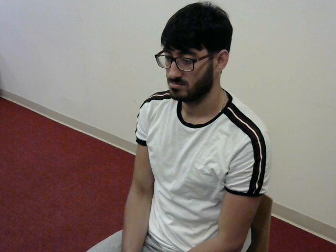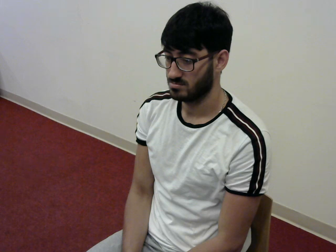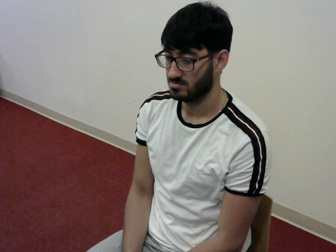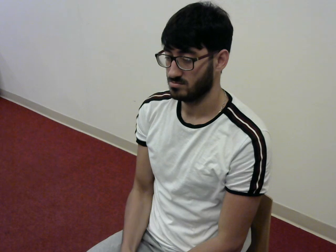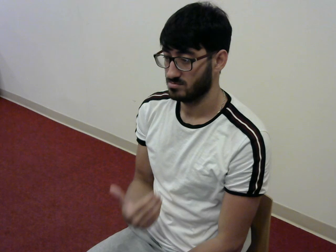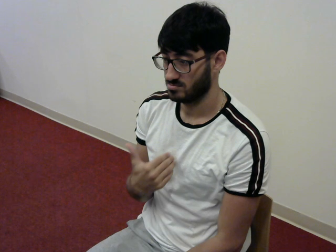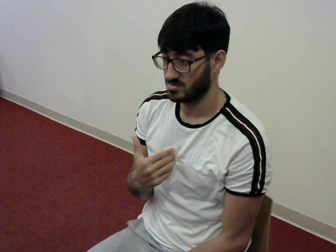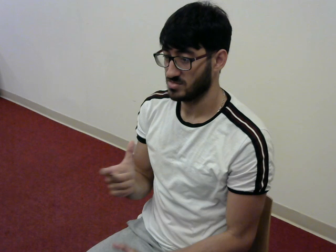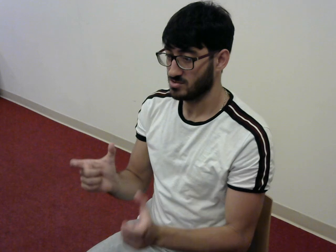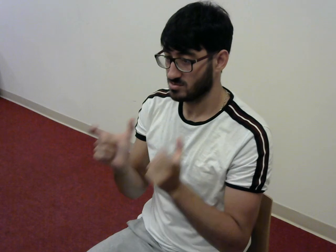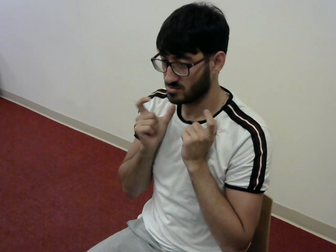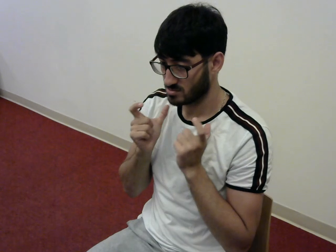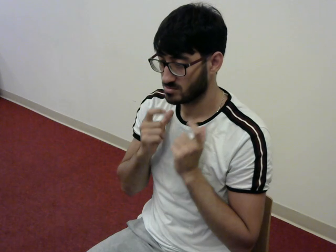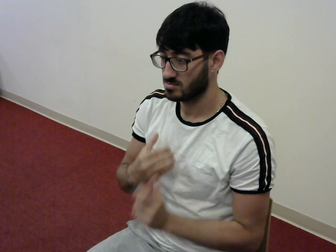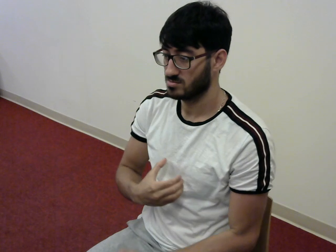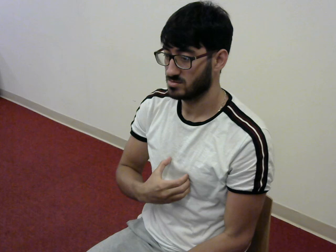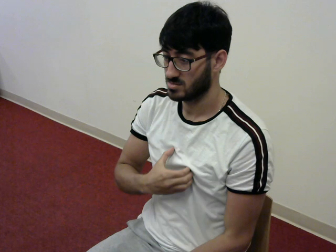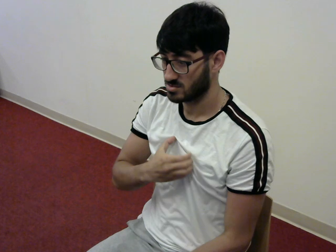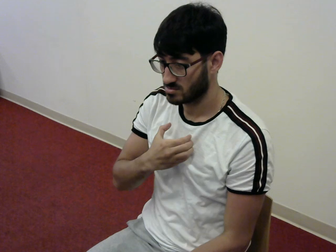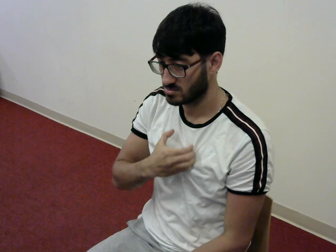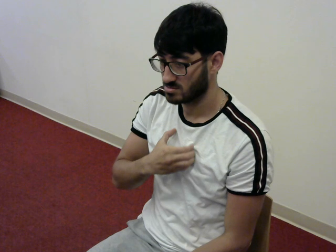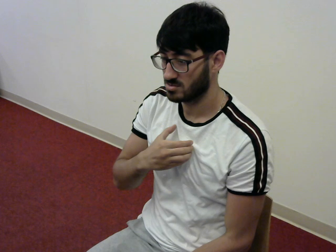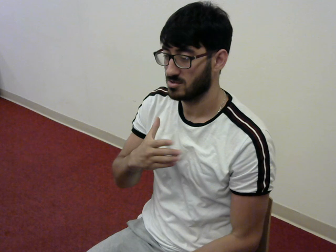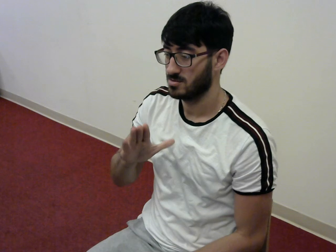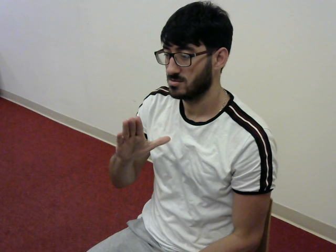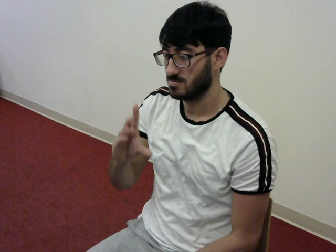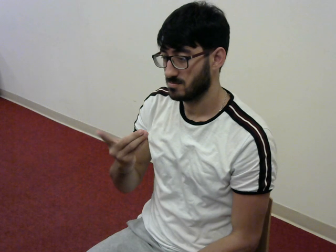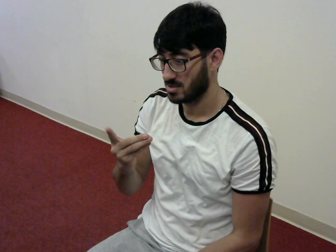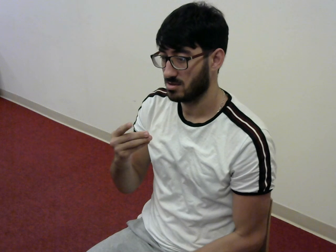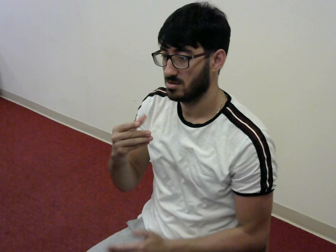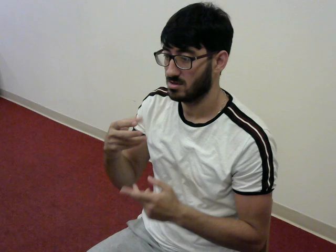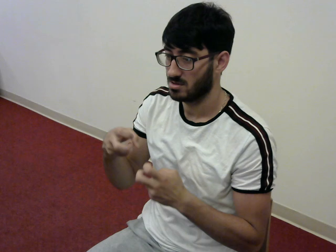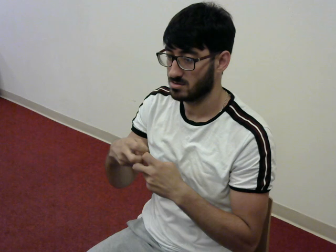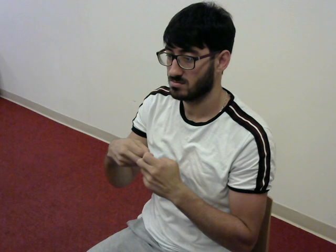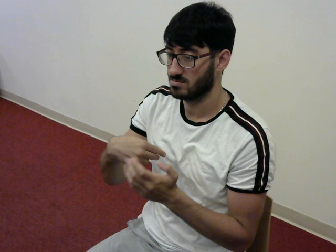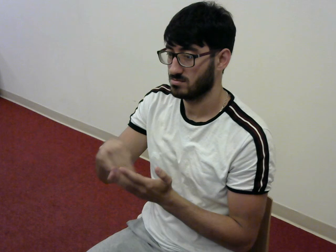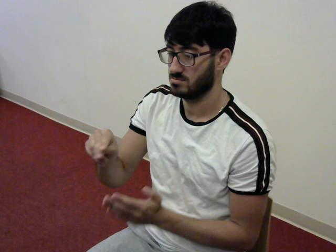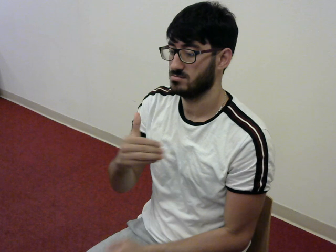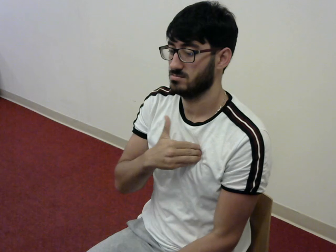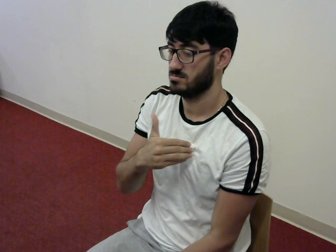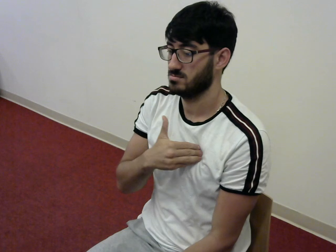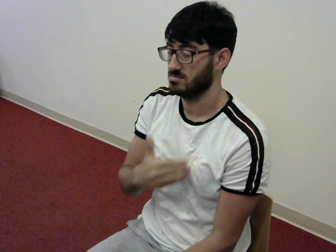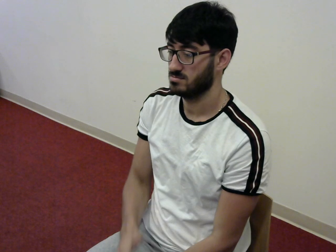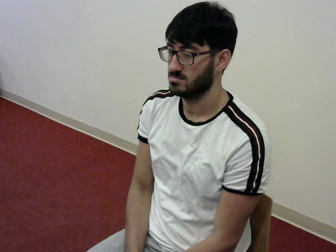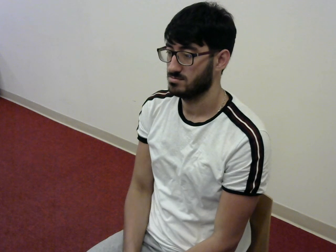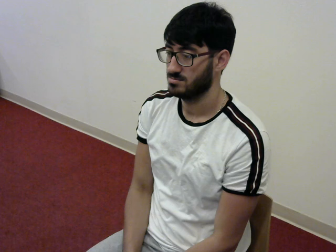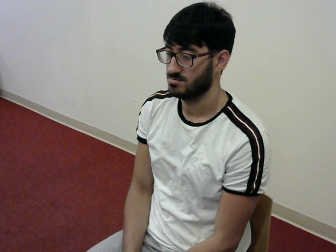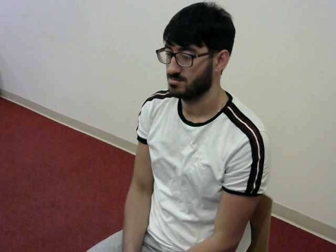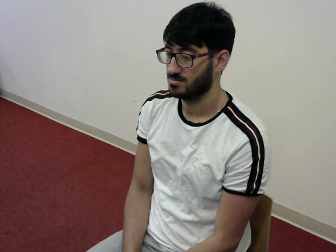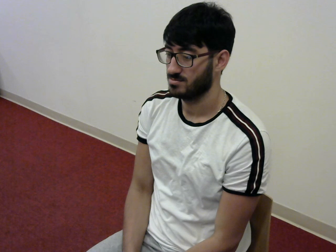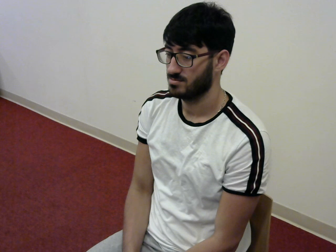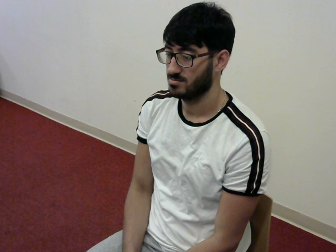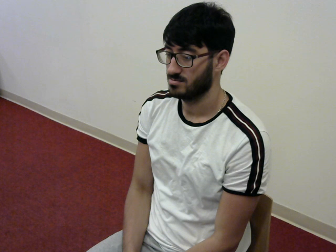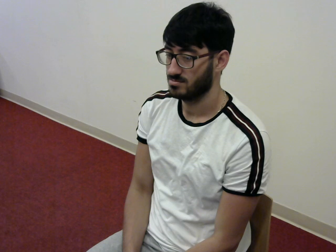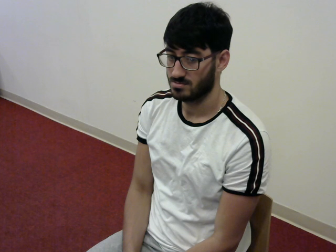Mən kostyum, qalstuk və ayaqqabı almaq istəyirəm